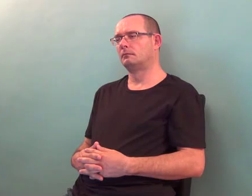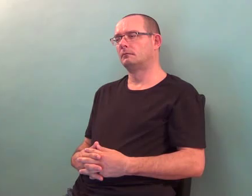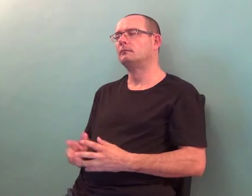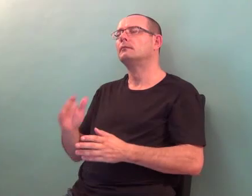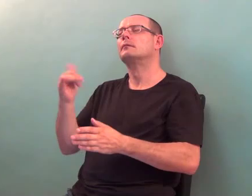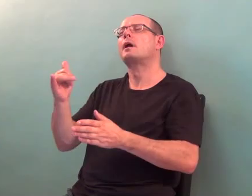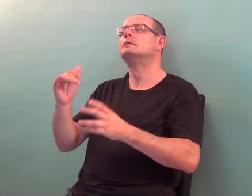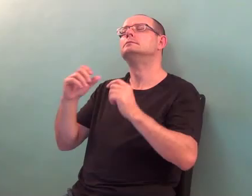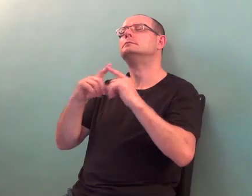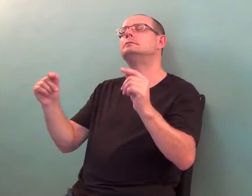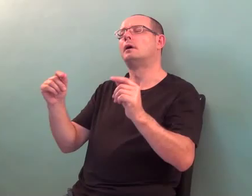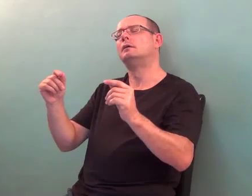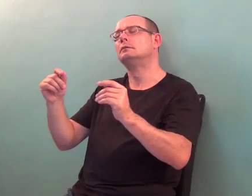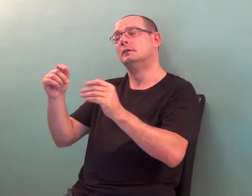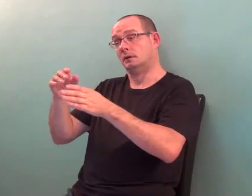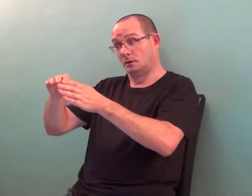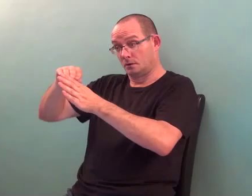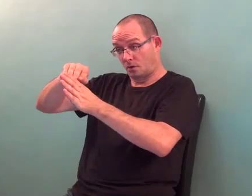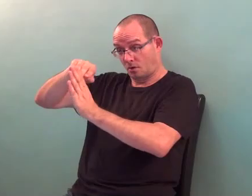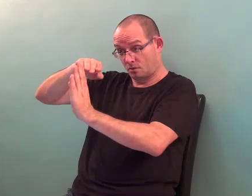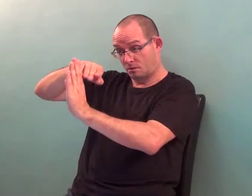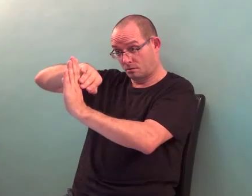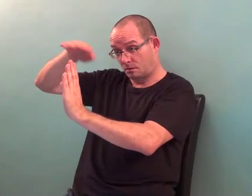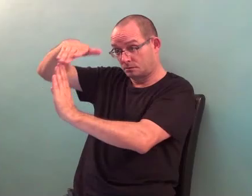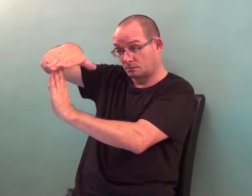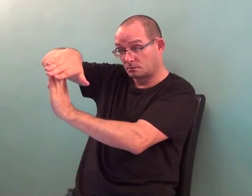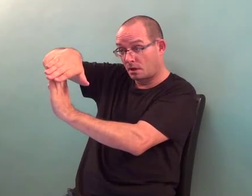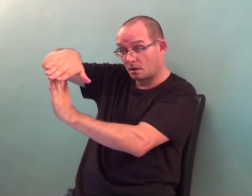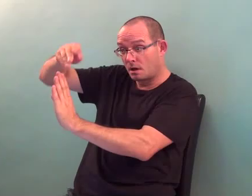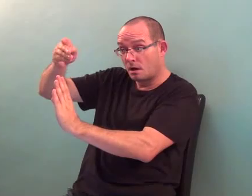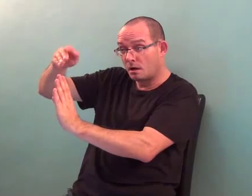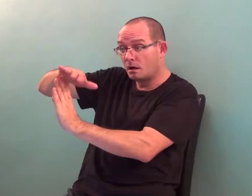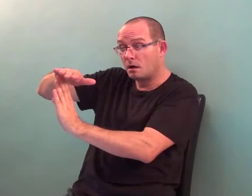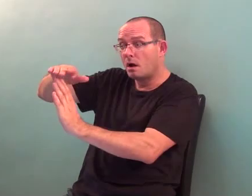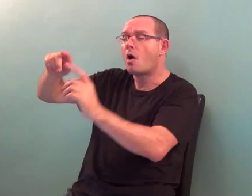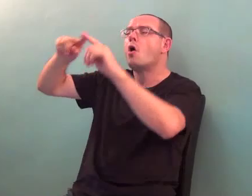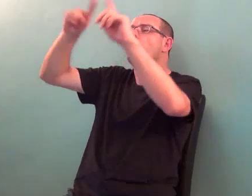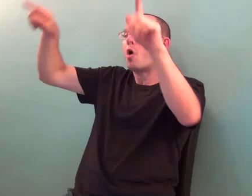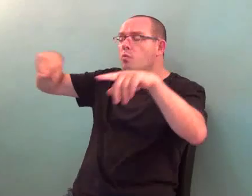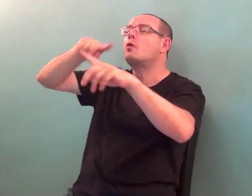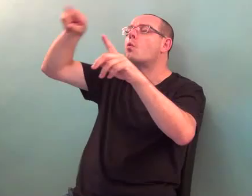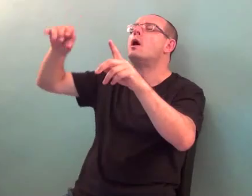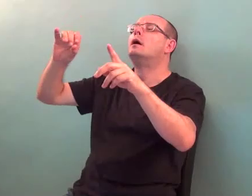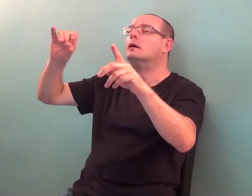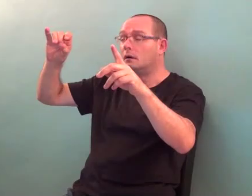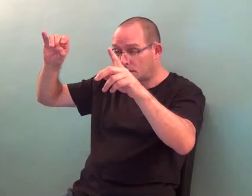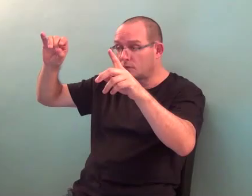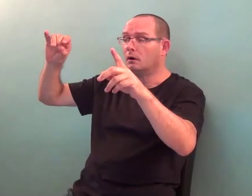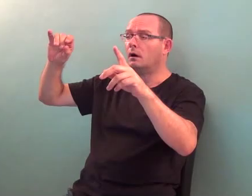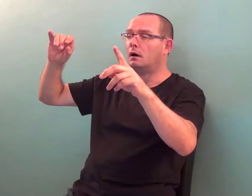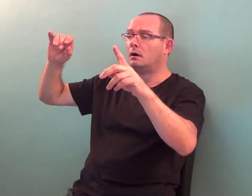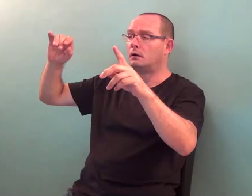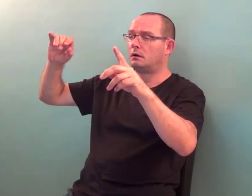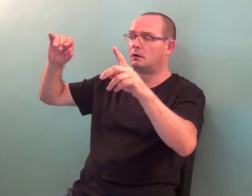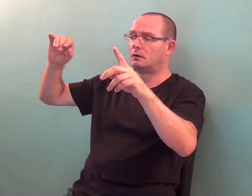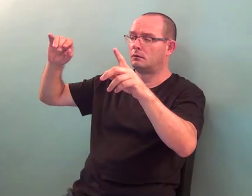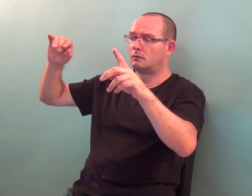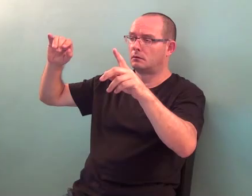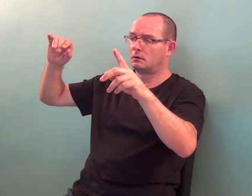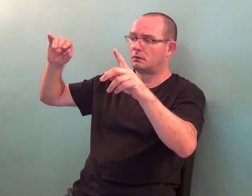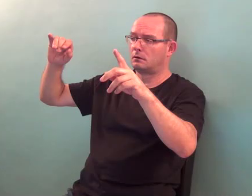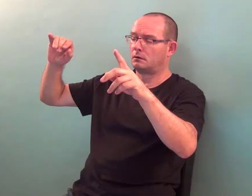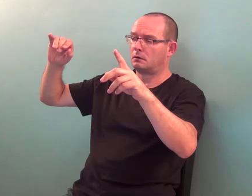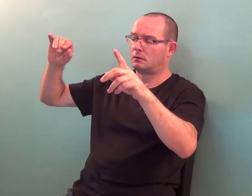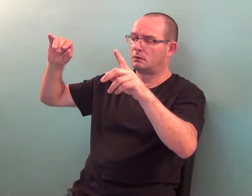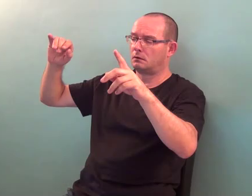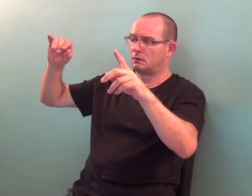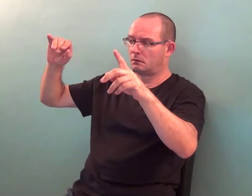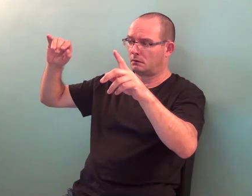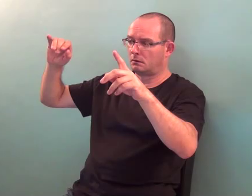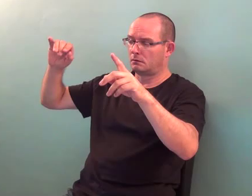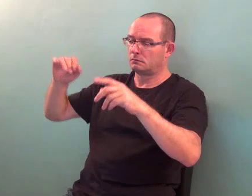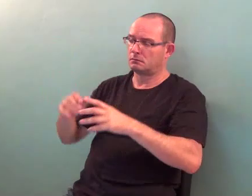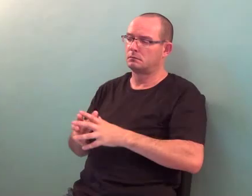Ale jaki to jest trójkąt? Jest na nim ostry kąt? Aaa jest okrągły, to tak.